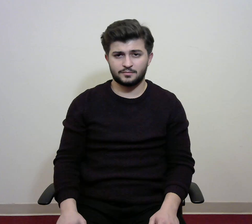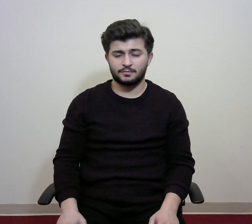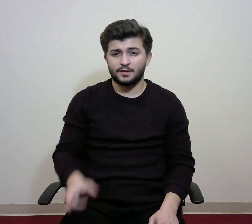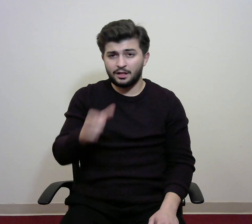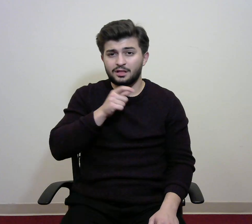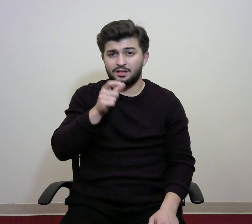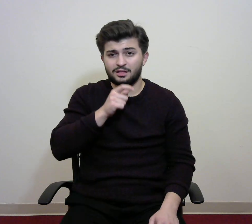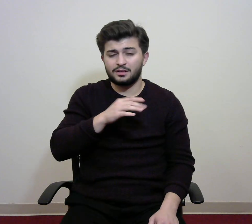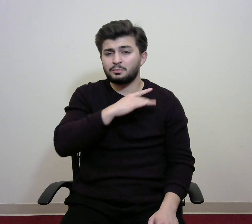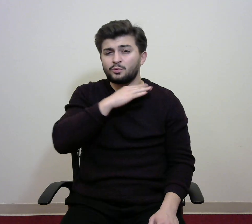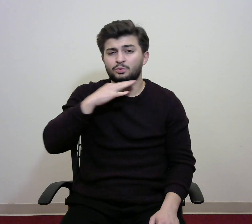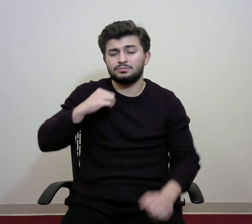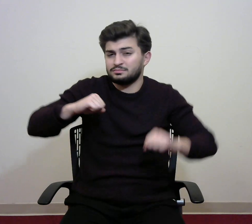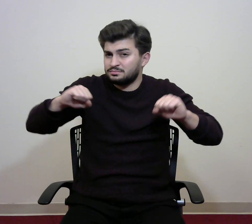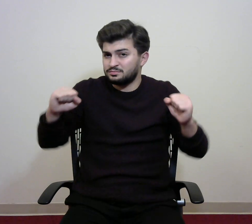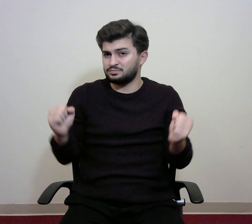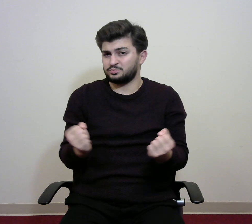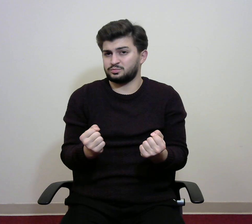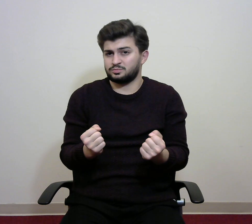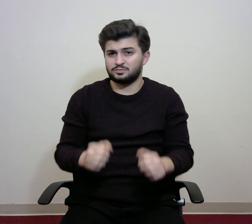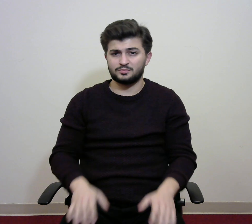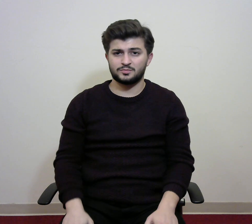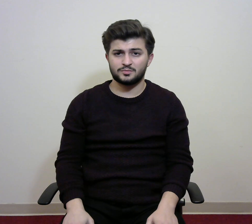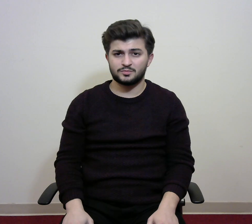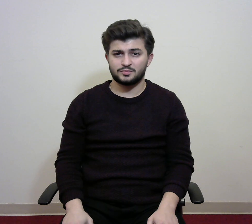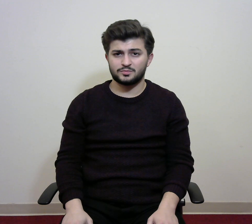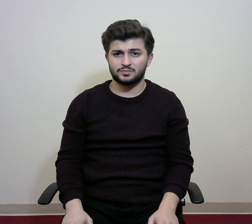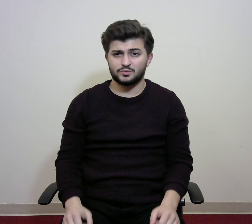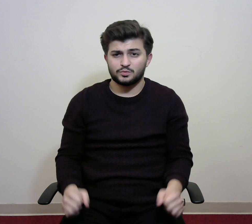Dondurma çox soyuqdur